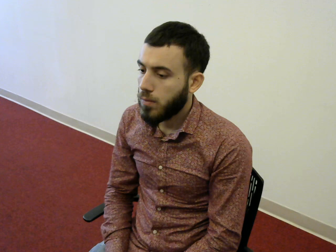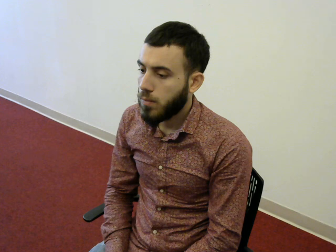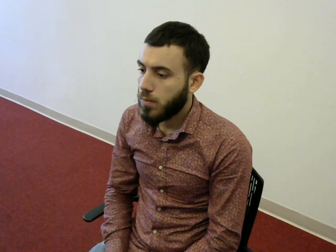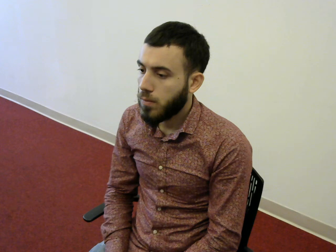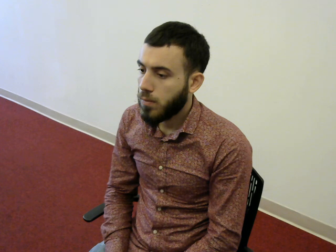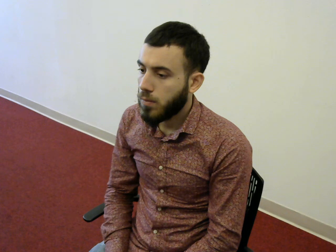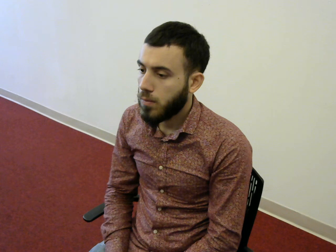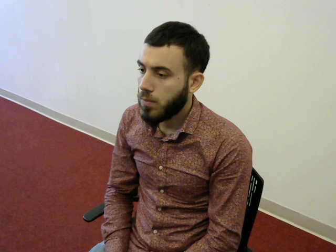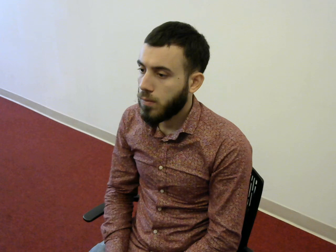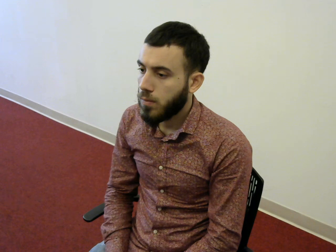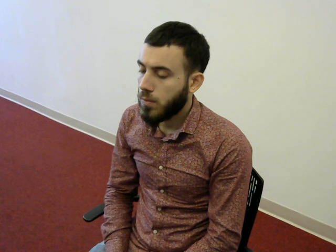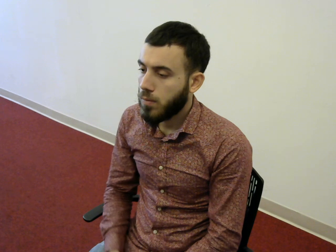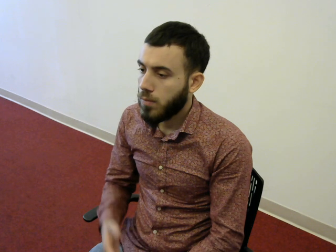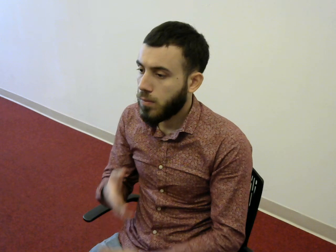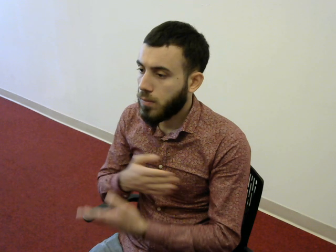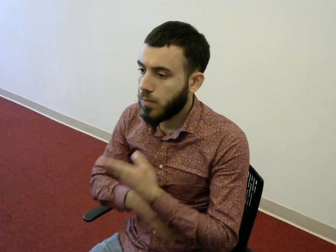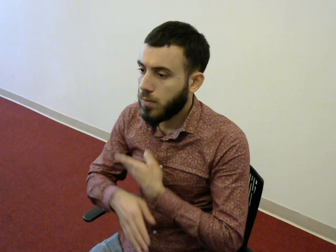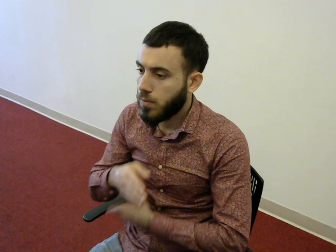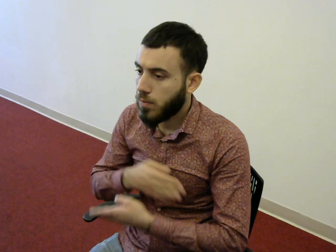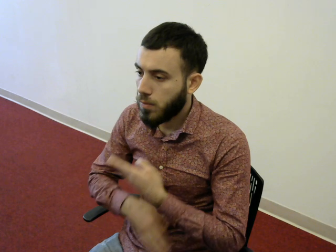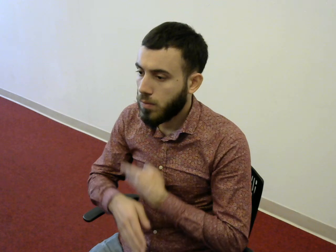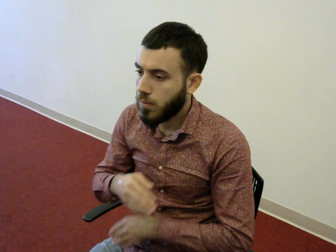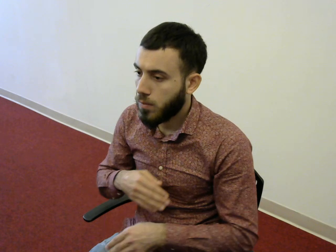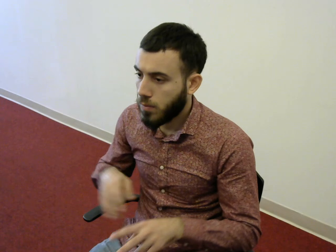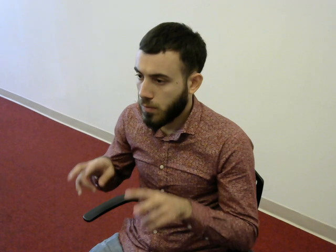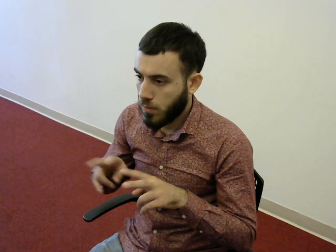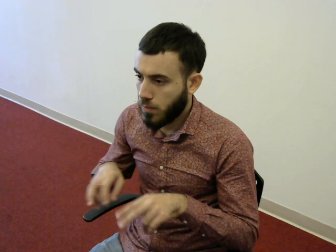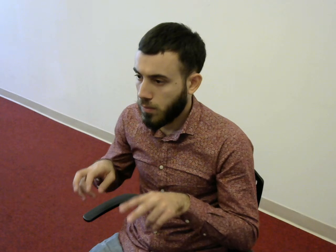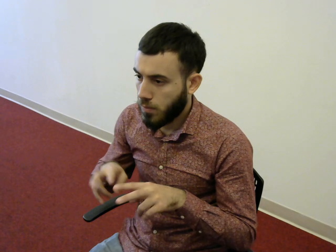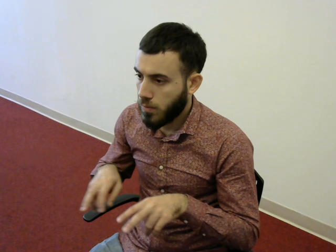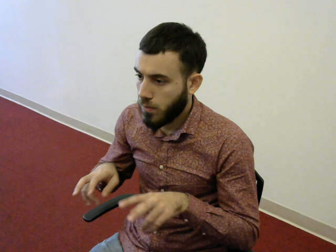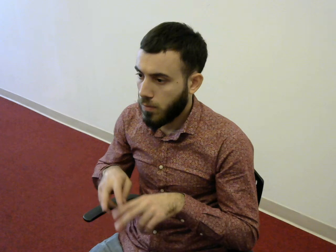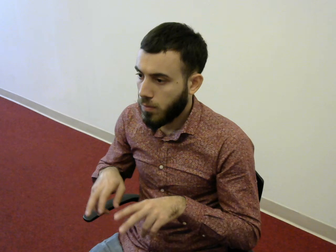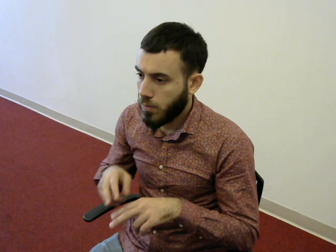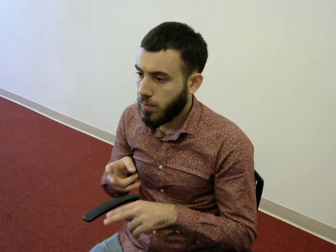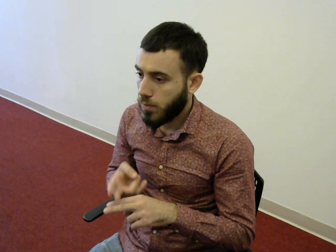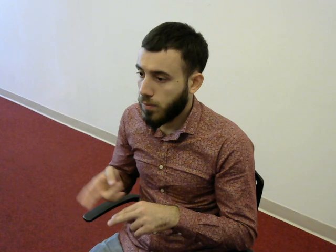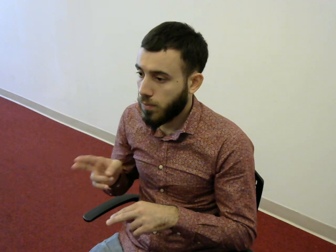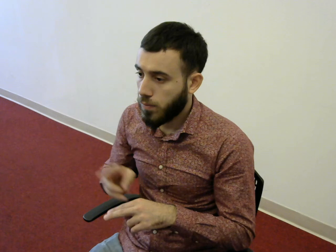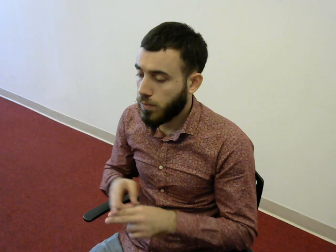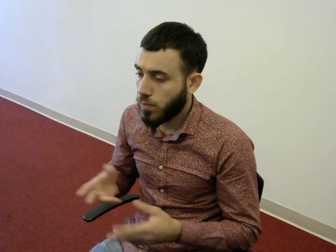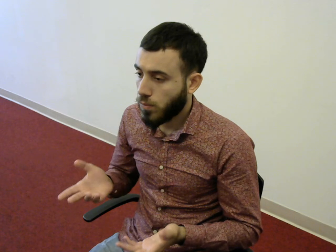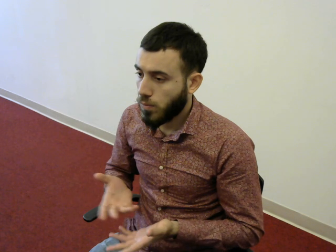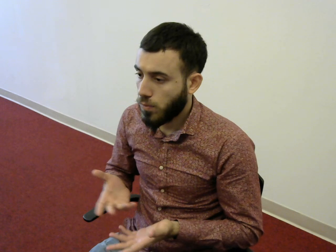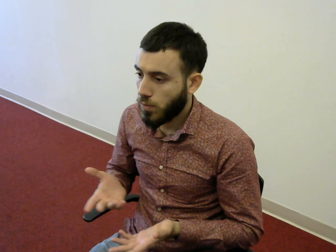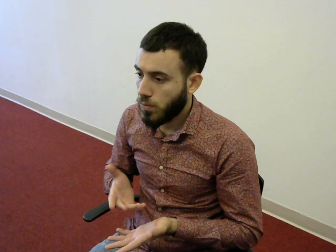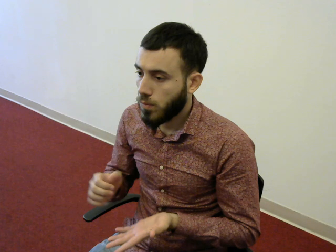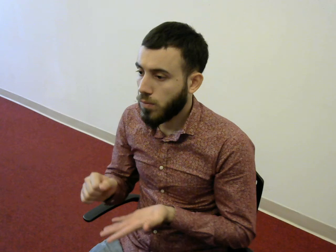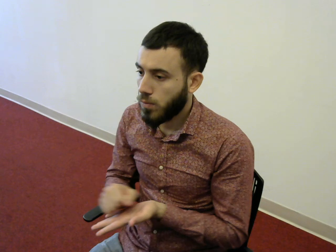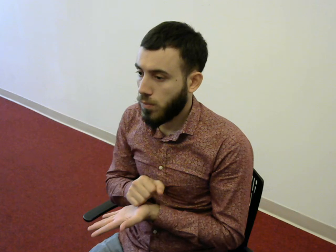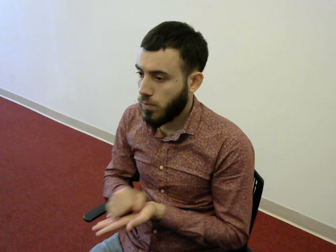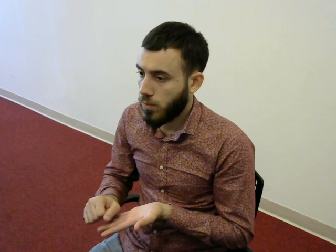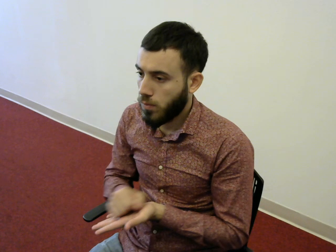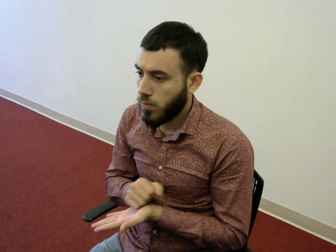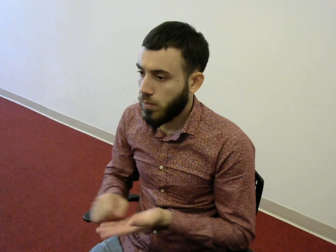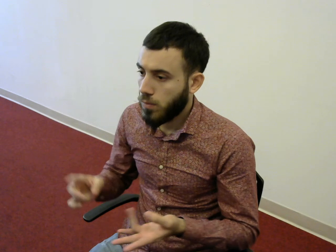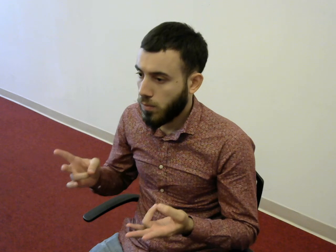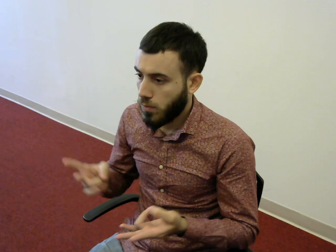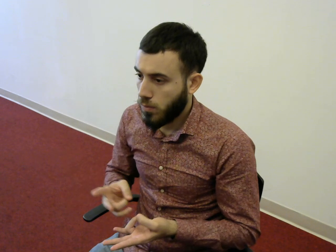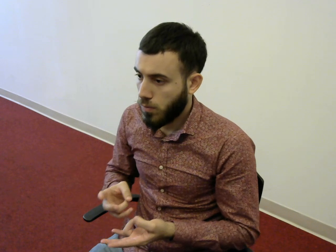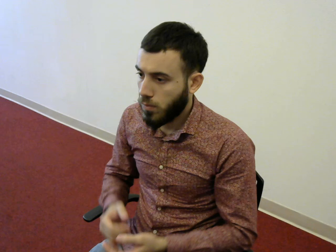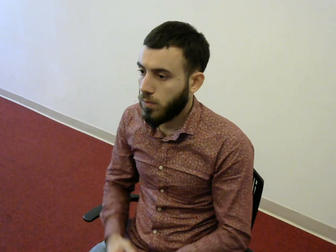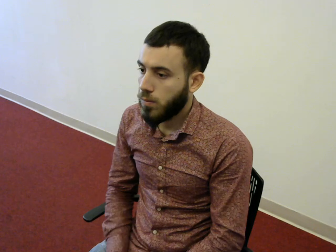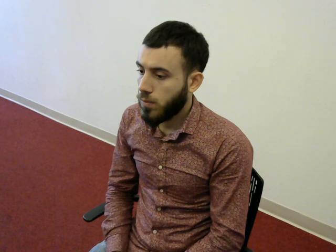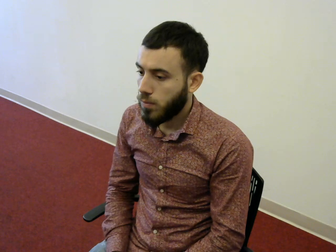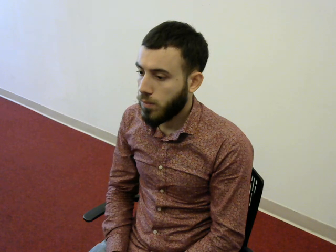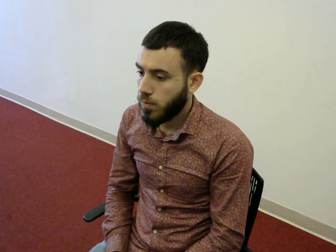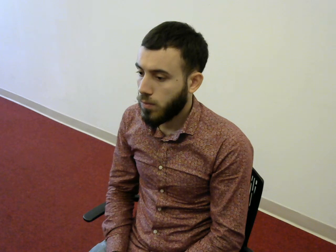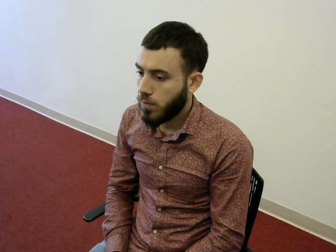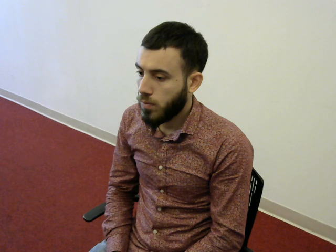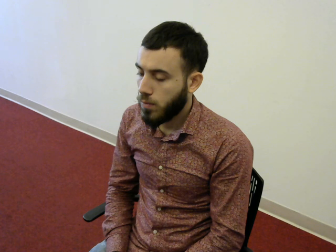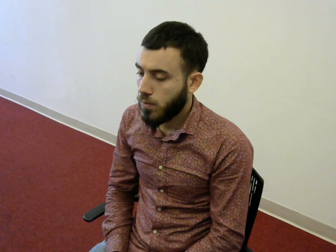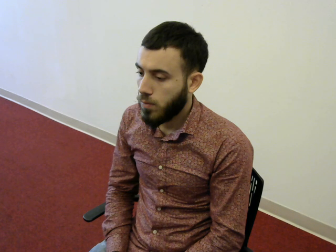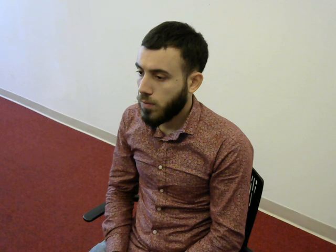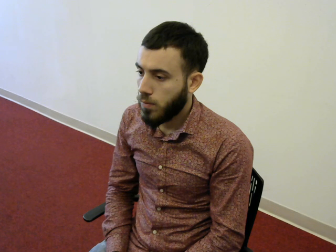Əlilliyin müəyyən edilməsi üçün hansı sənədlər lazımdır